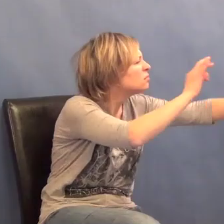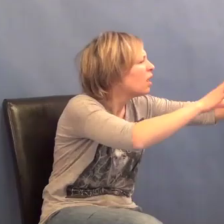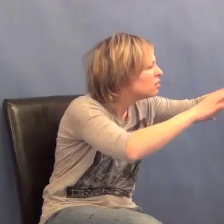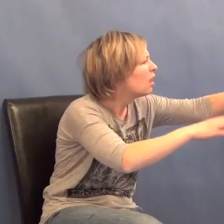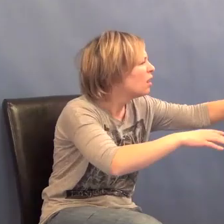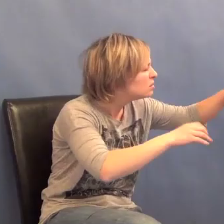Tak, tak.